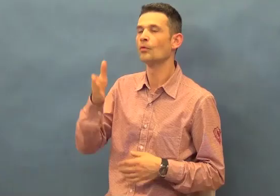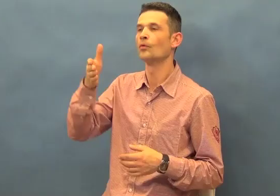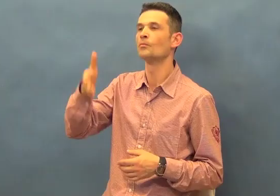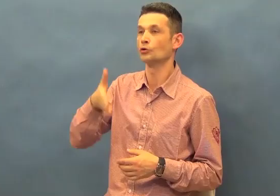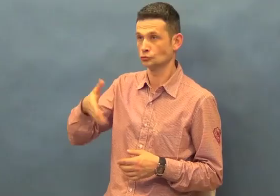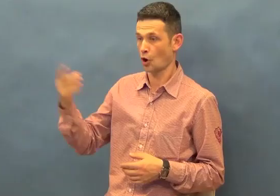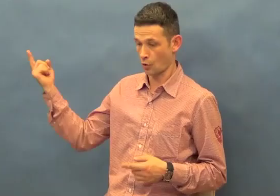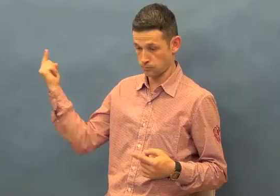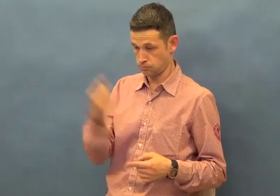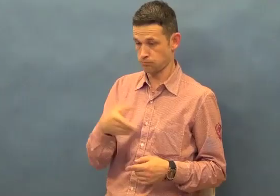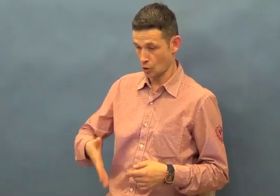Pociąg szybko nadjeżdża.